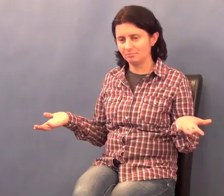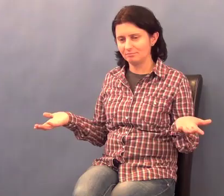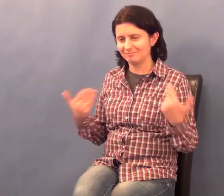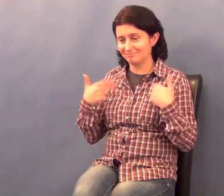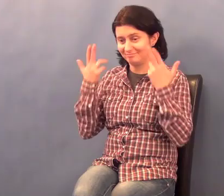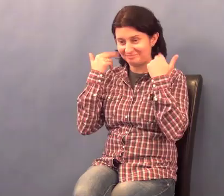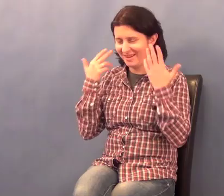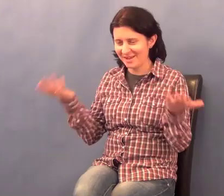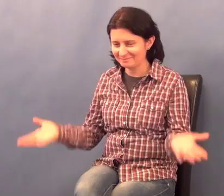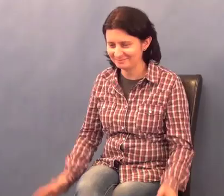Ja nie rozumiem, nie wiem.